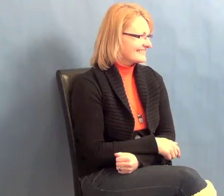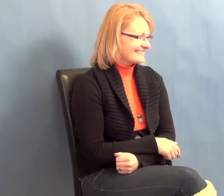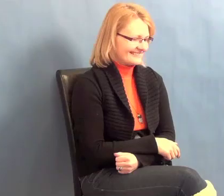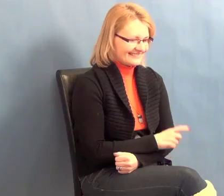Dziwne.